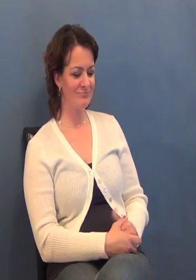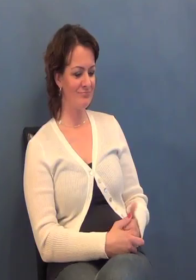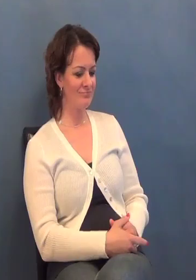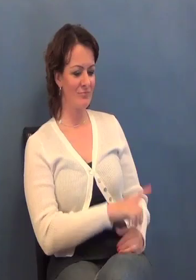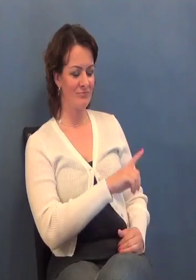Koń...